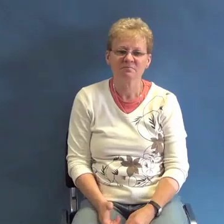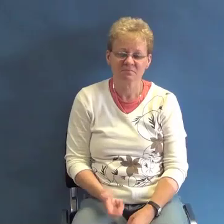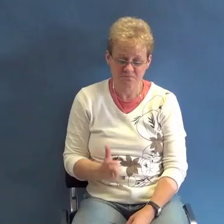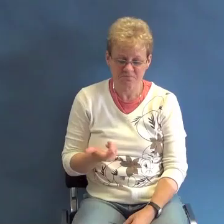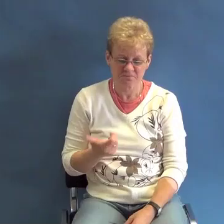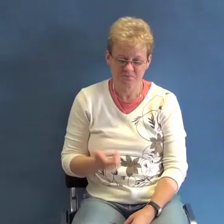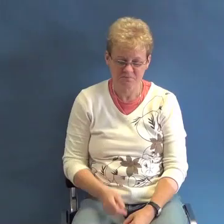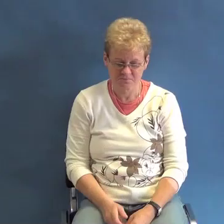Co, co.